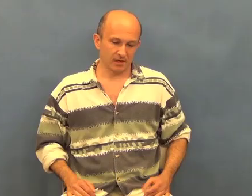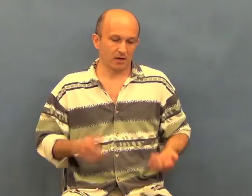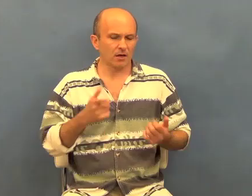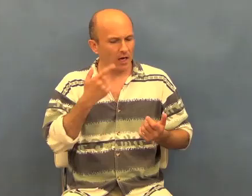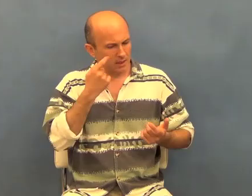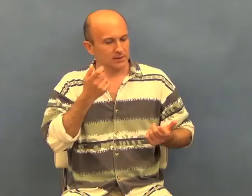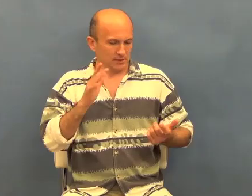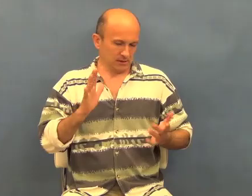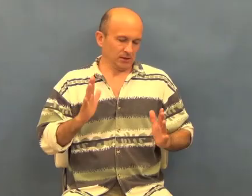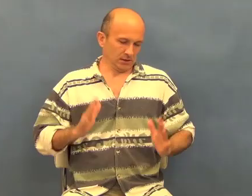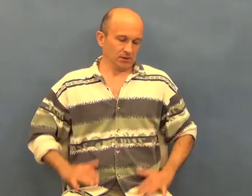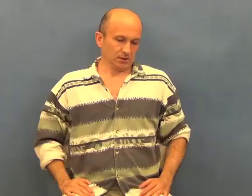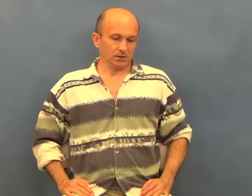Zauważyłem, około...